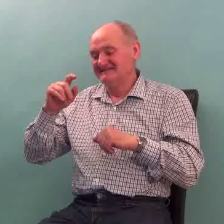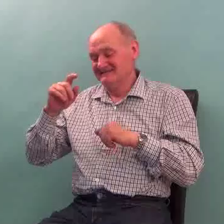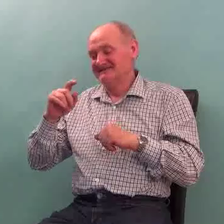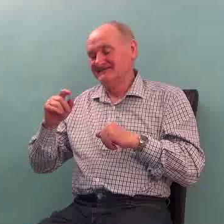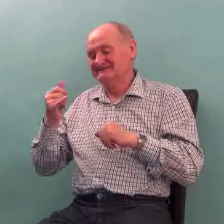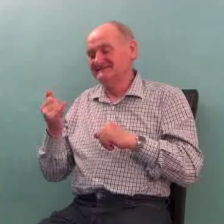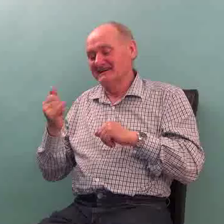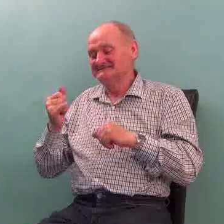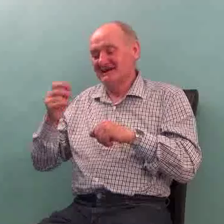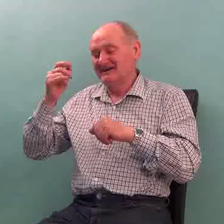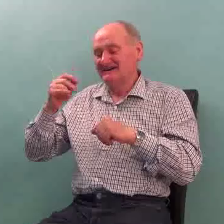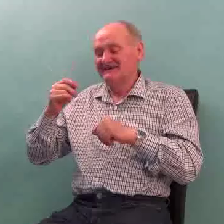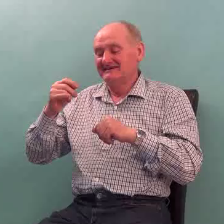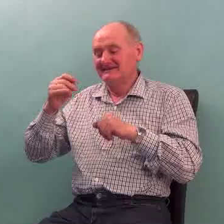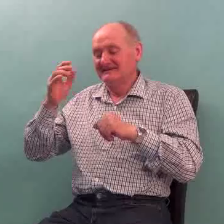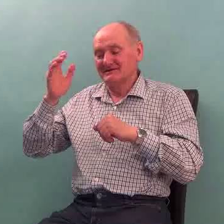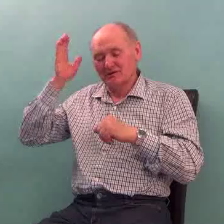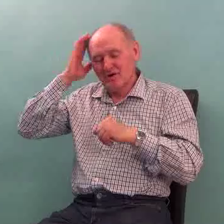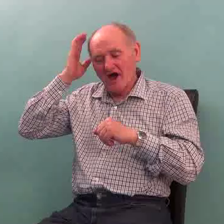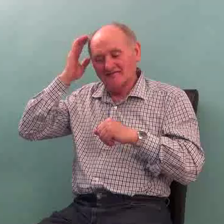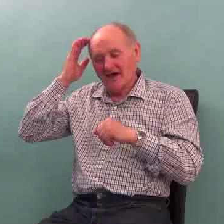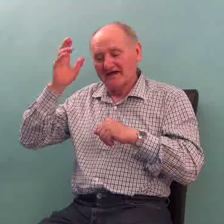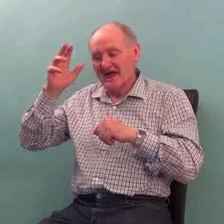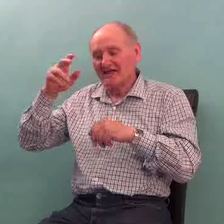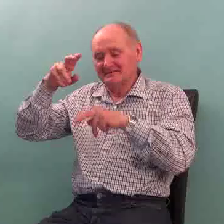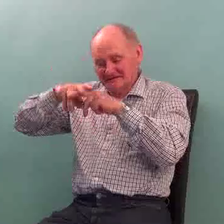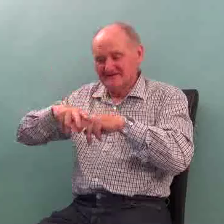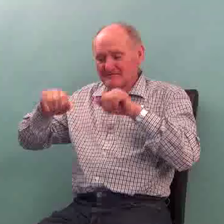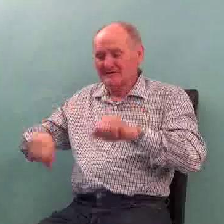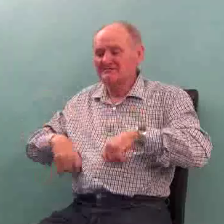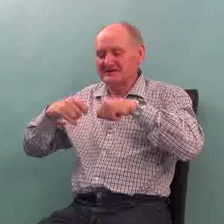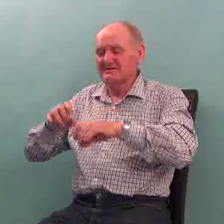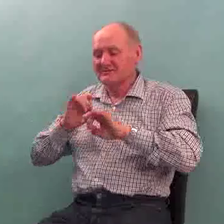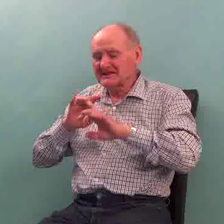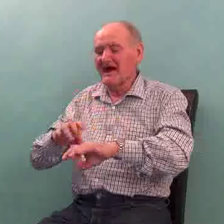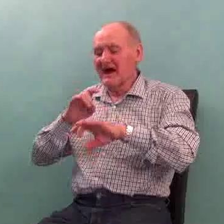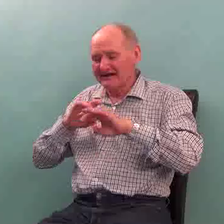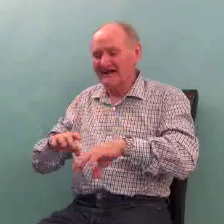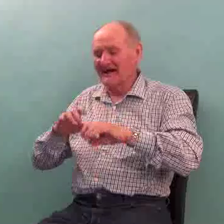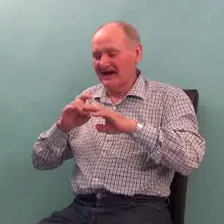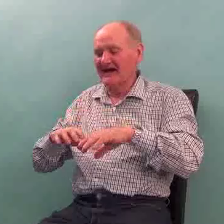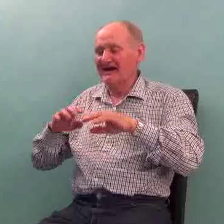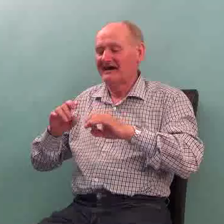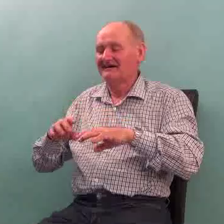Dziecko siedzi na głowie jelenia, a jeleń galopuje.